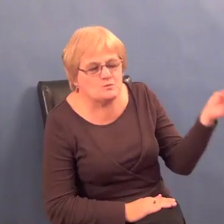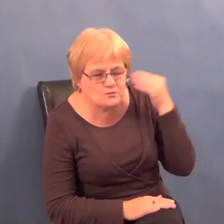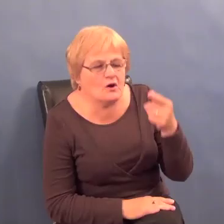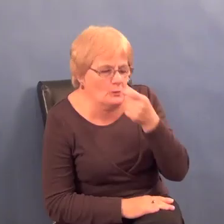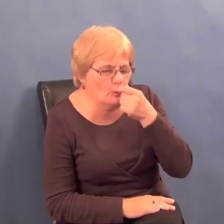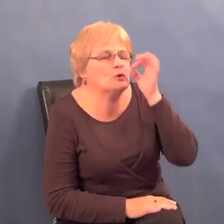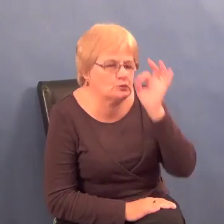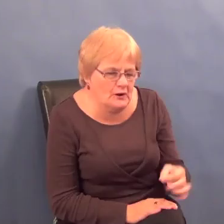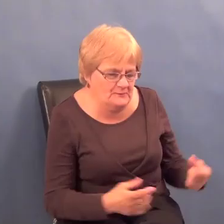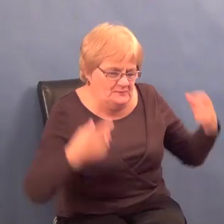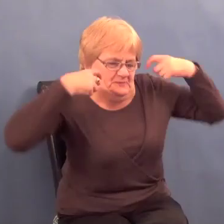Charlie Chaplin mówi, że dobrze, i zakłada plecak.